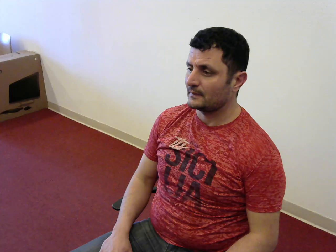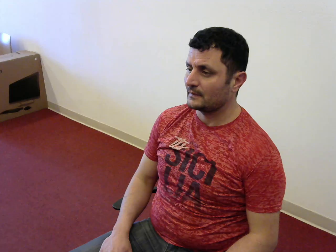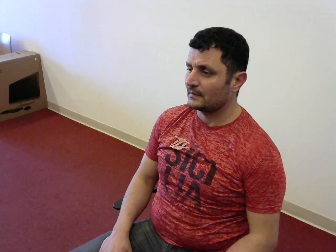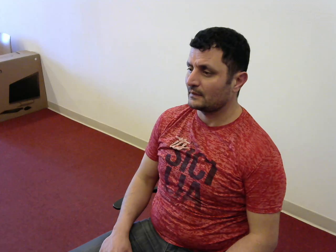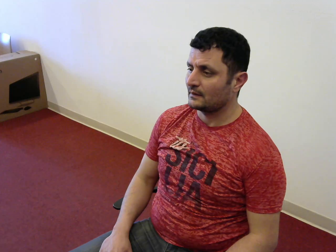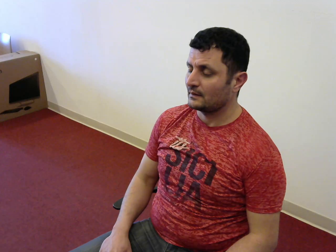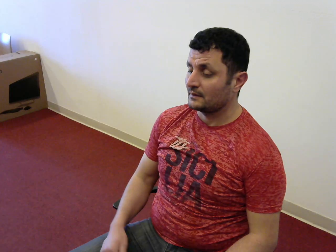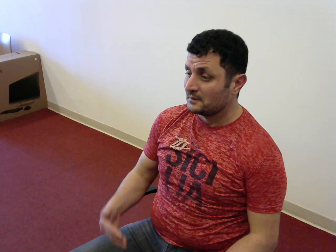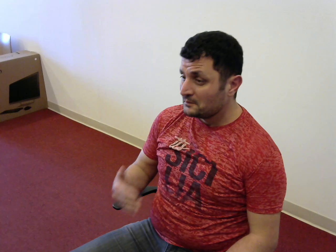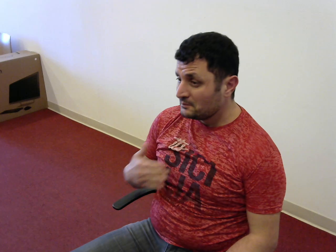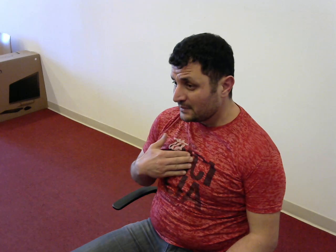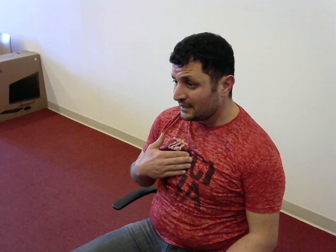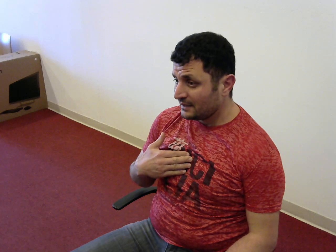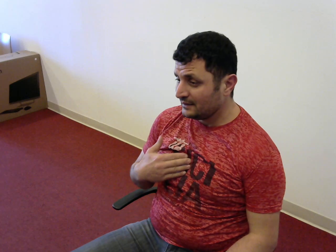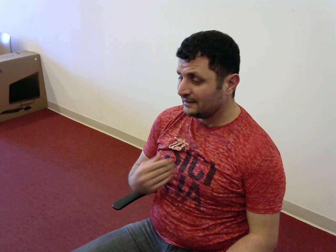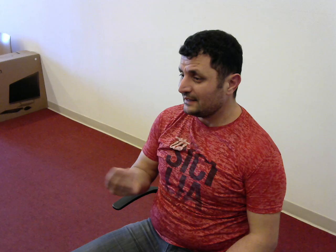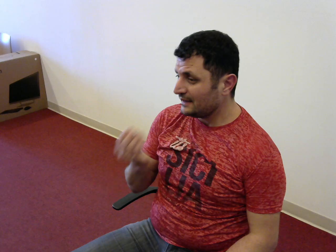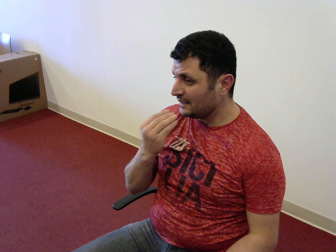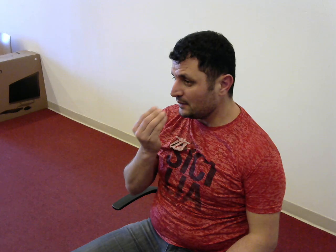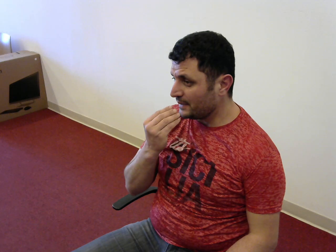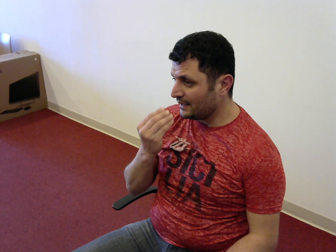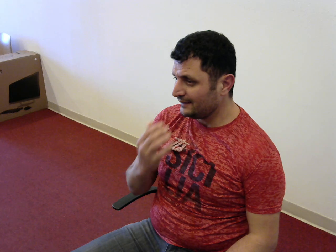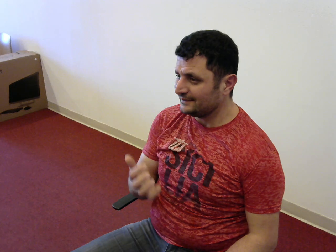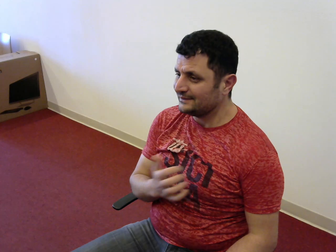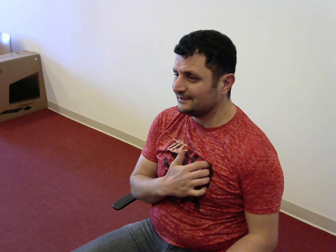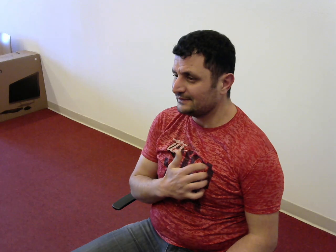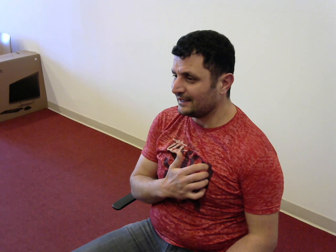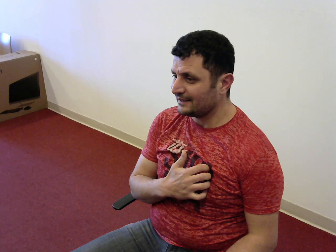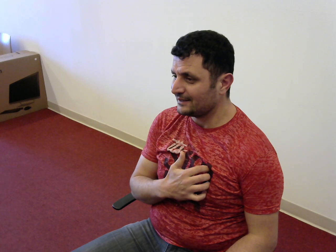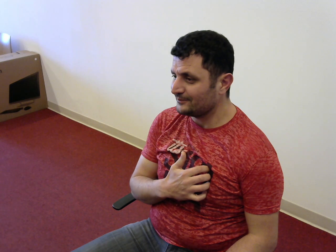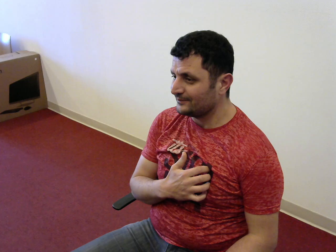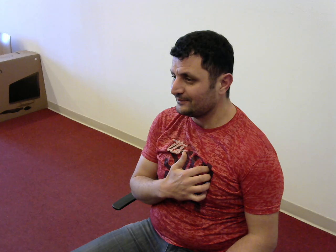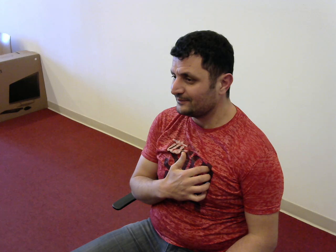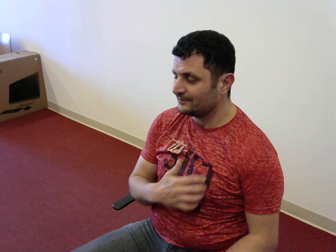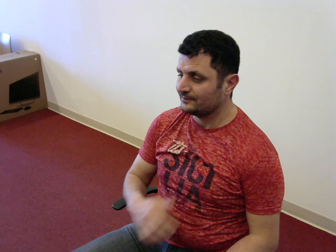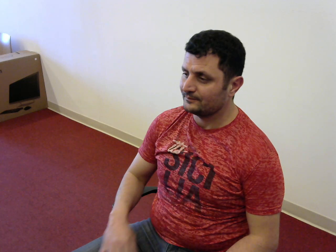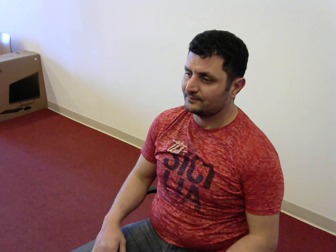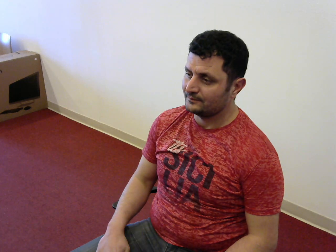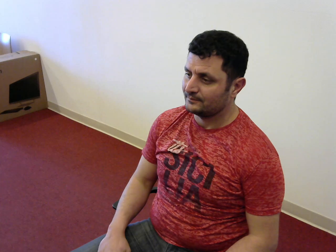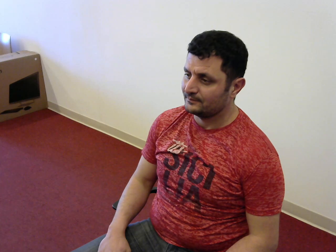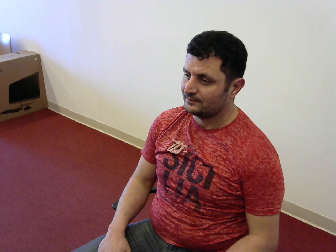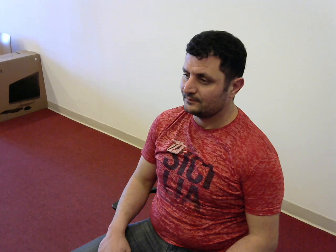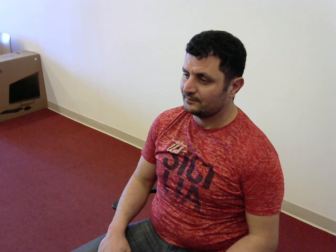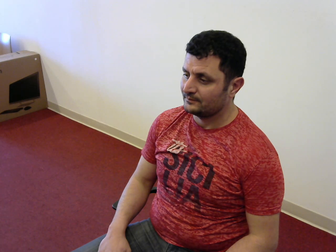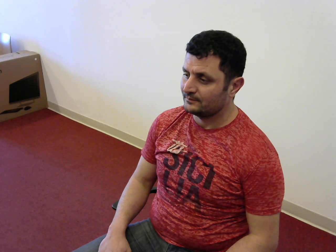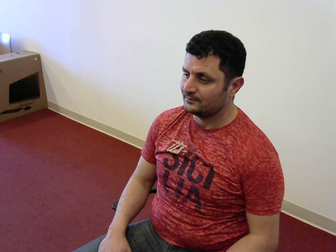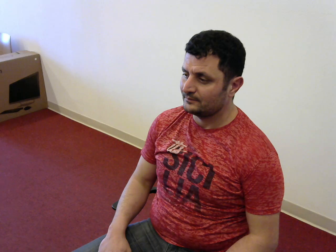Mən yemək istəyirəm